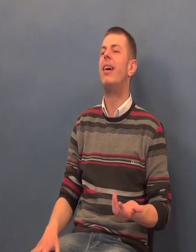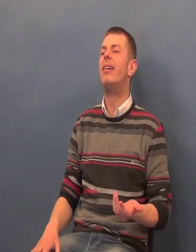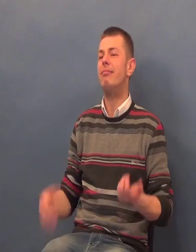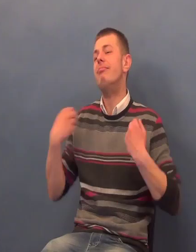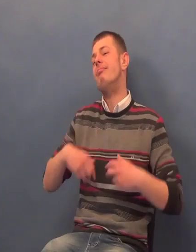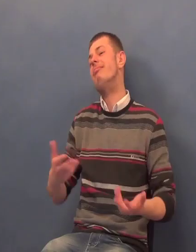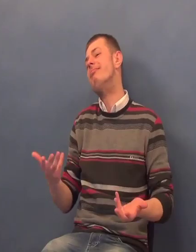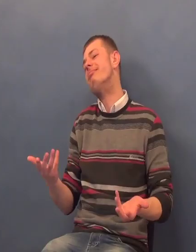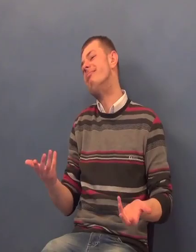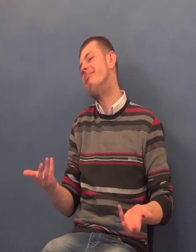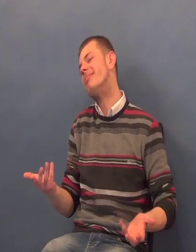Tak, ubrać się.